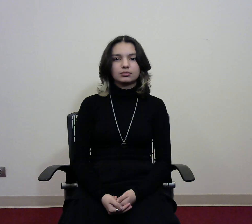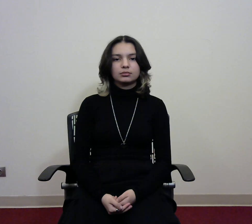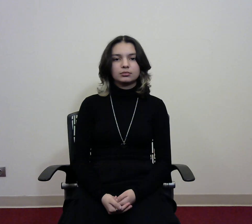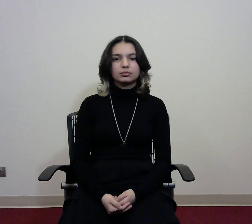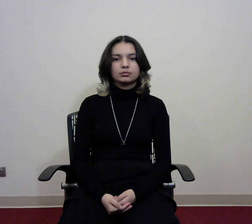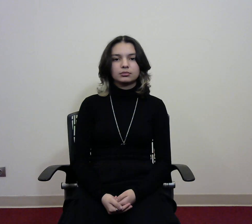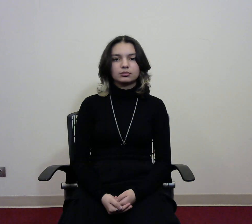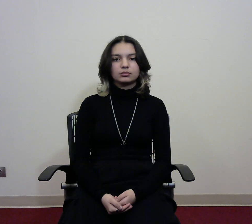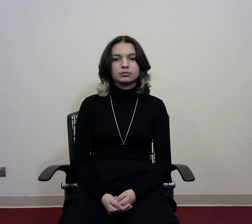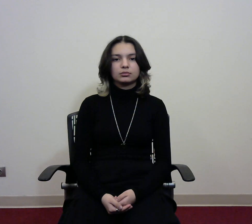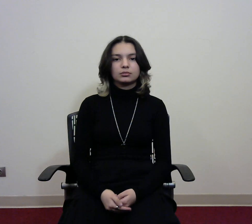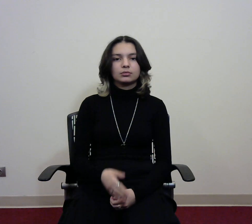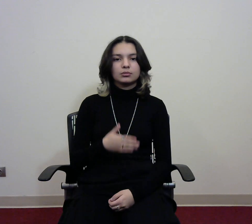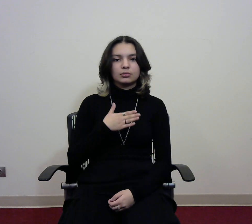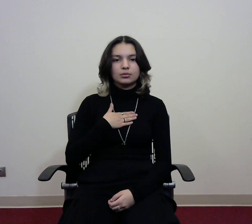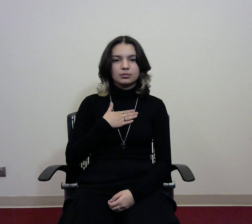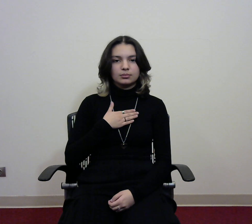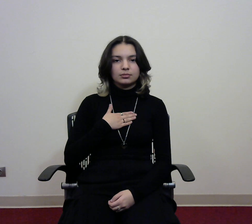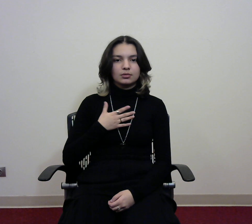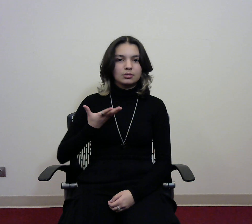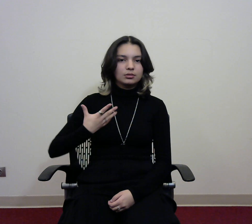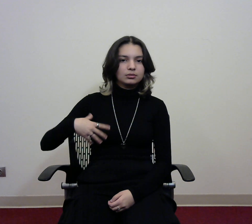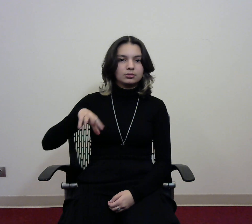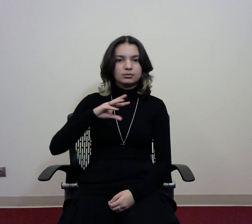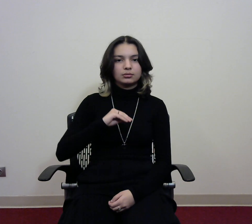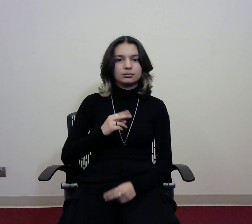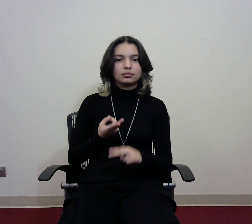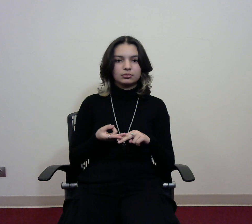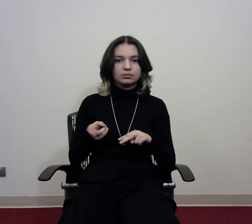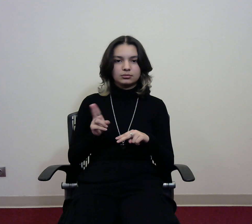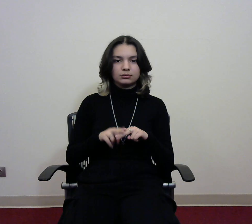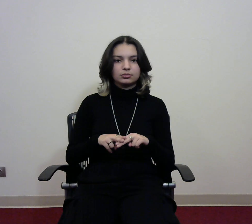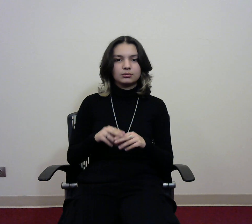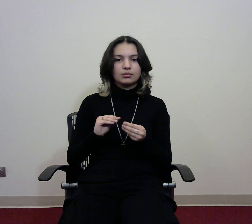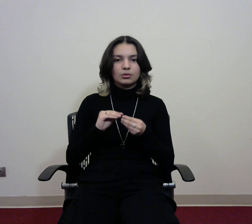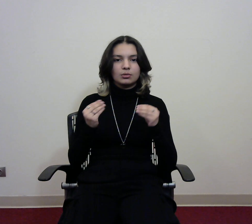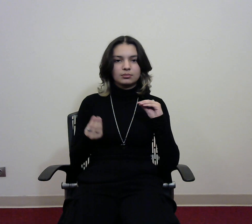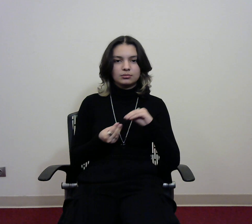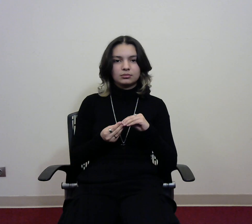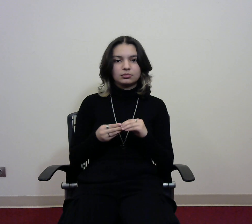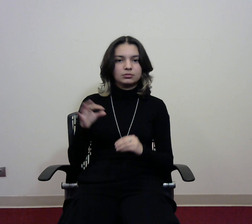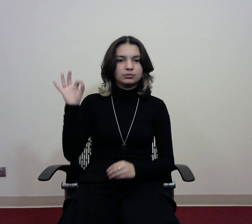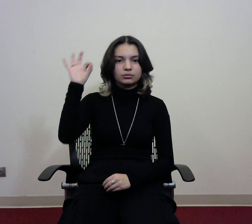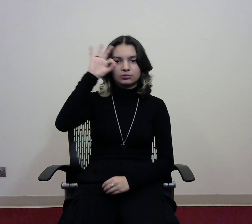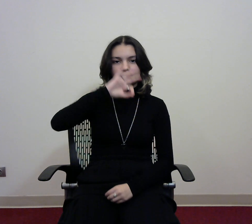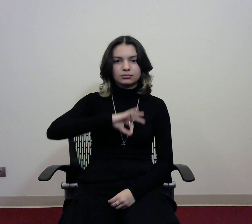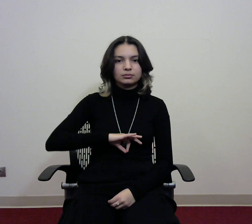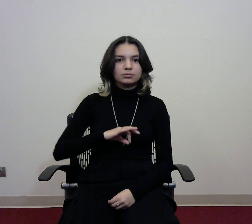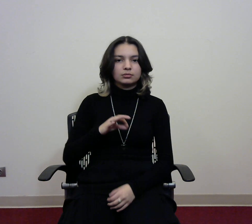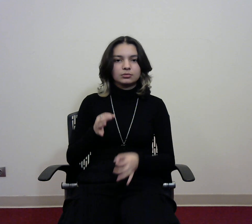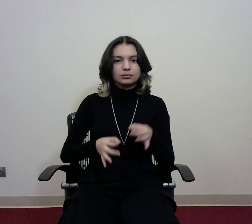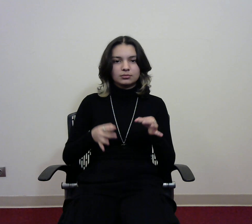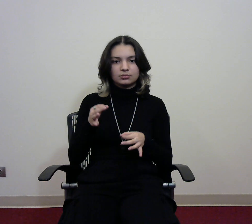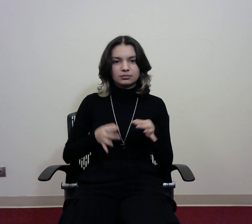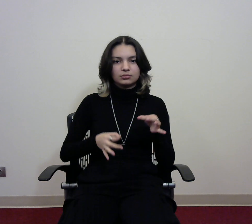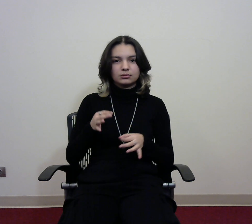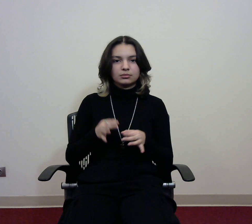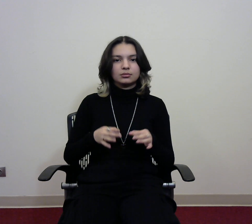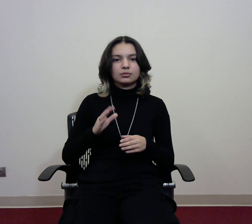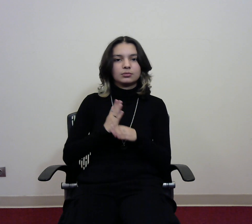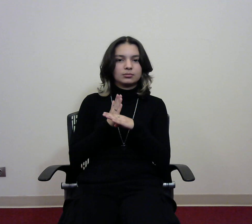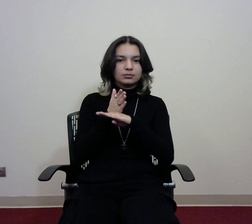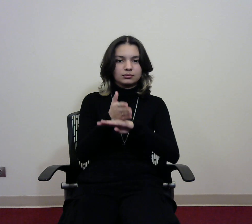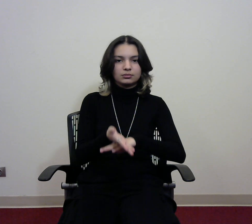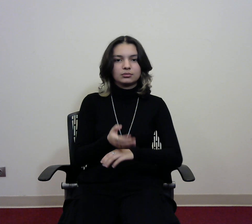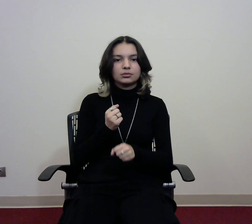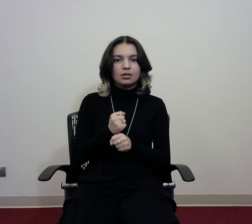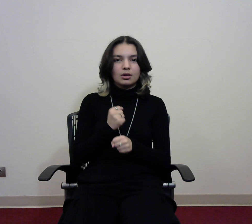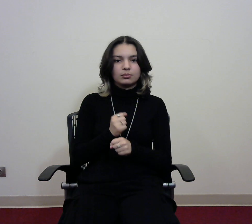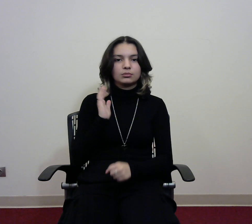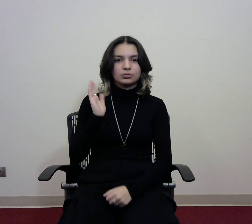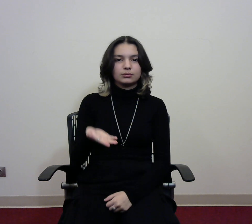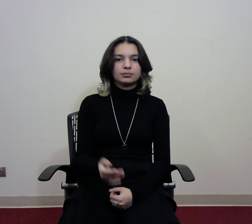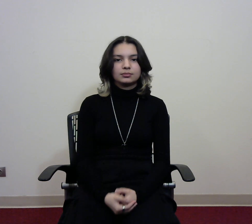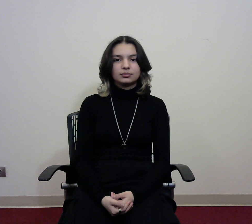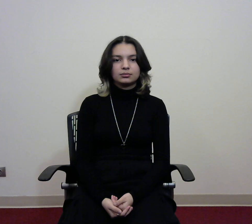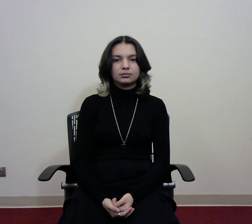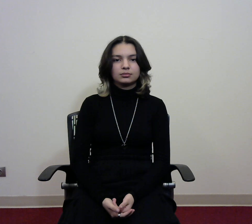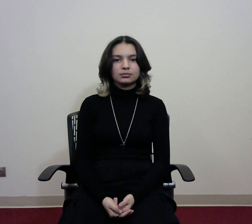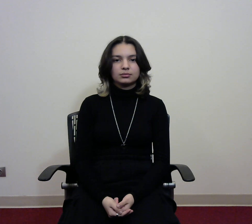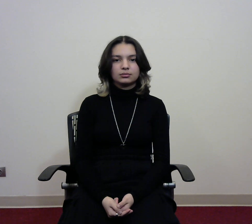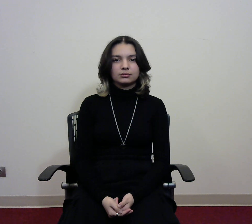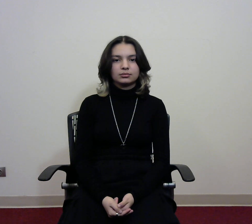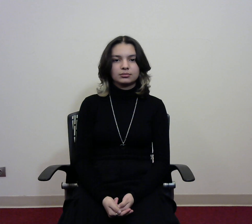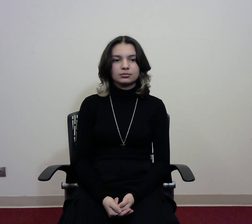Biz bu məsələ ilə bağlı məhkəməyə müraciət edəcəyik